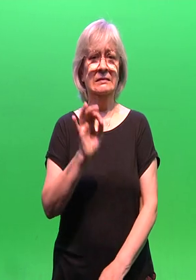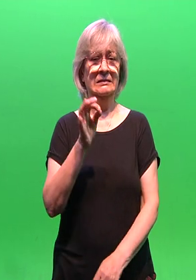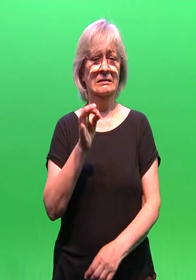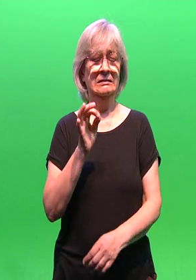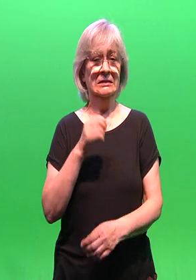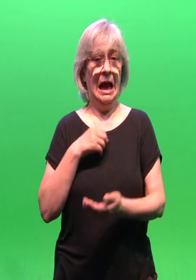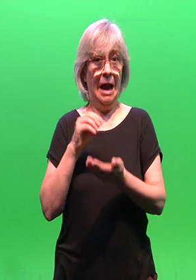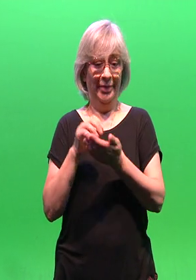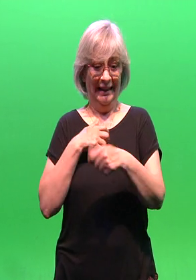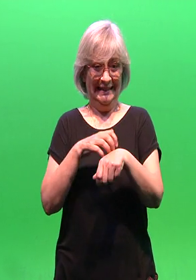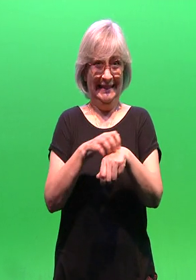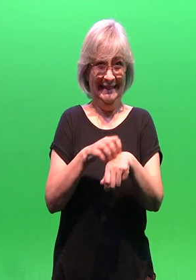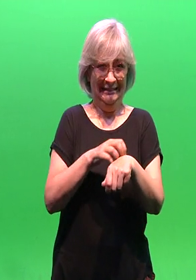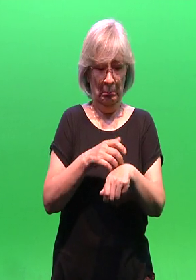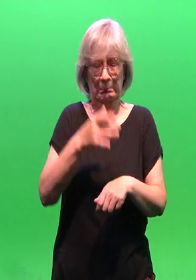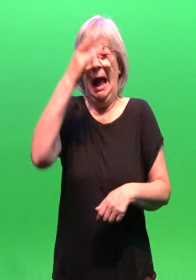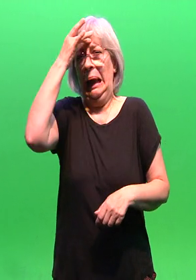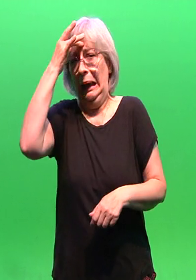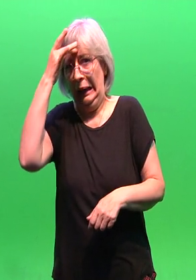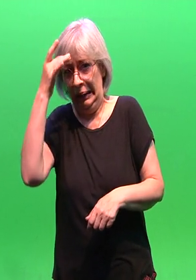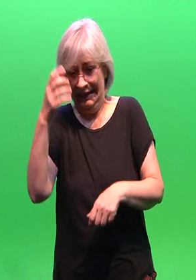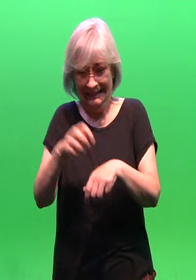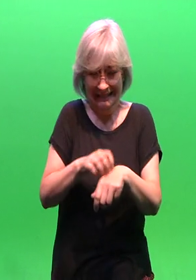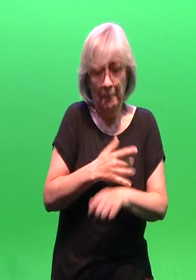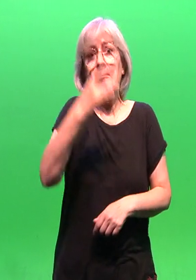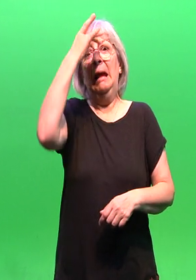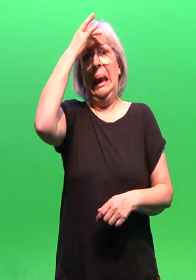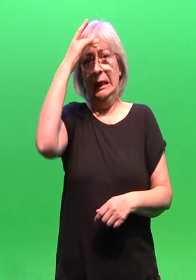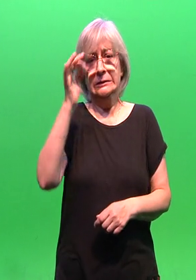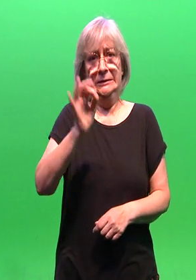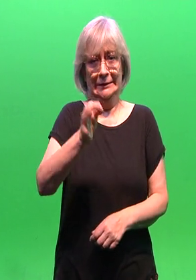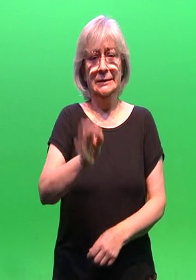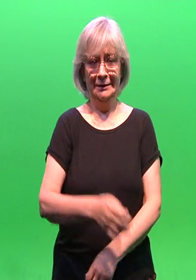Sí, de vegades quan em rasco la taca em fa mal el cap, em rasco i em fa mal el cap.